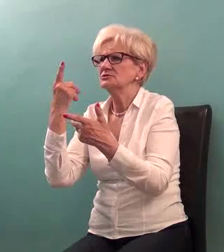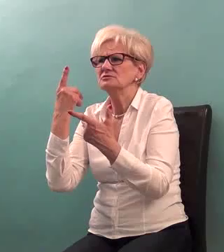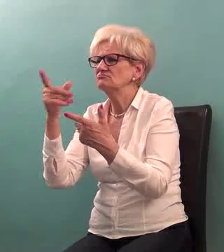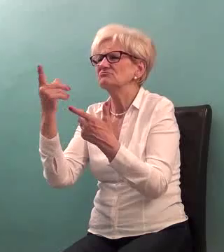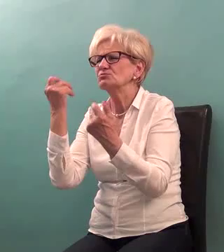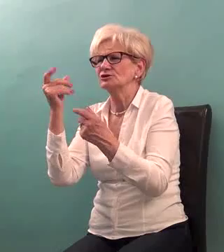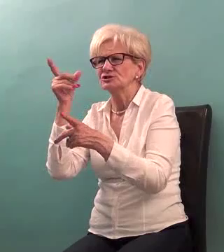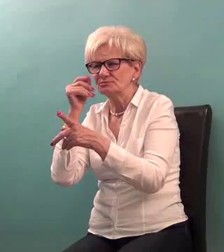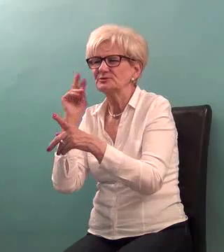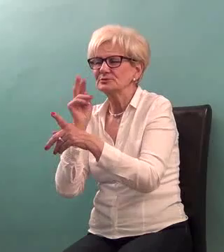Mężczyzna mocno śpi, jest głuchy.